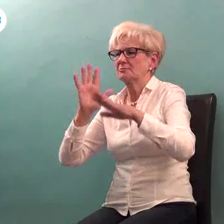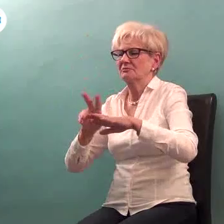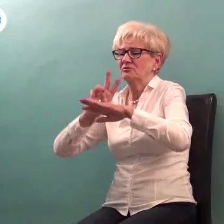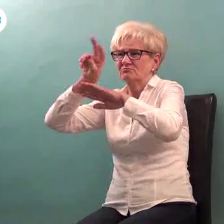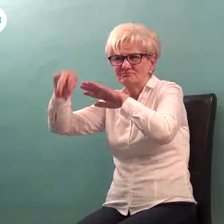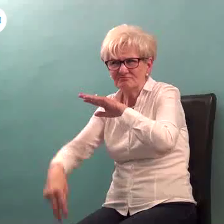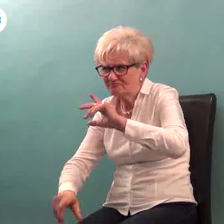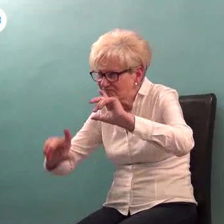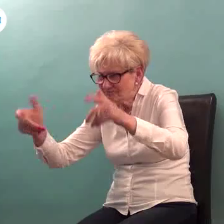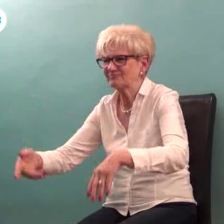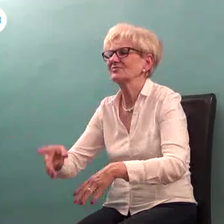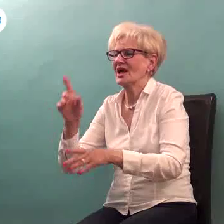Wyskakuje przez okno.